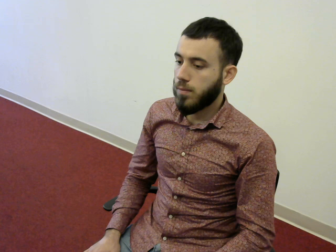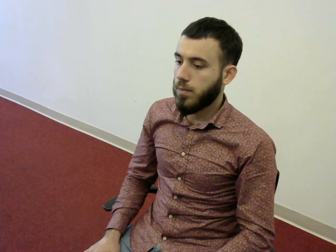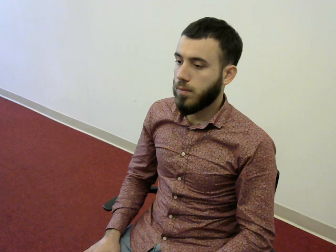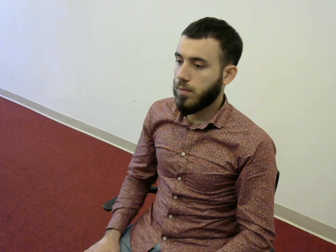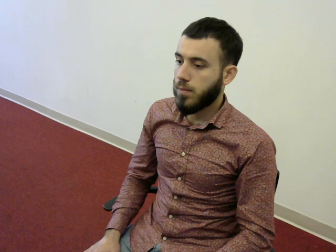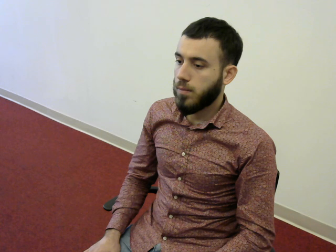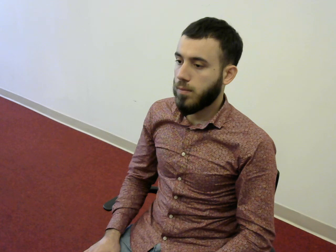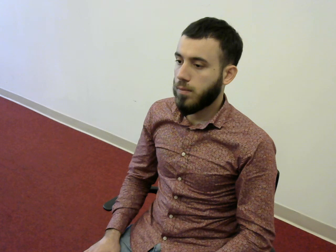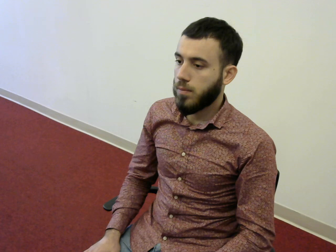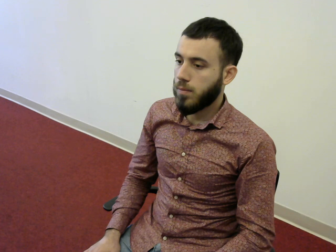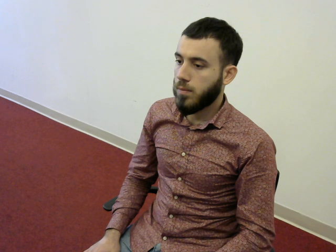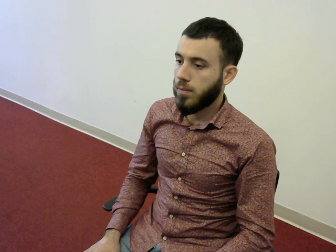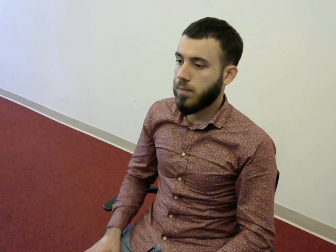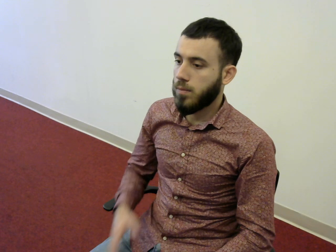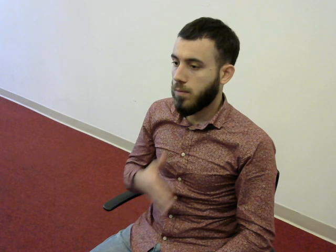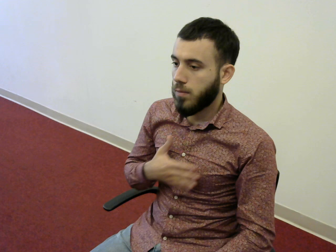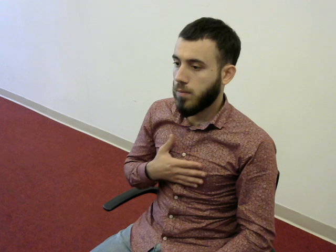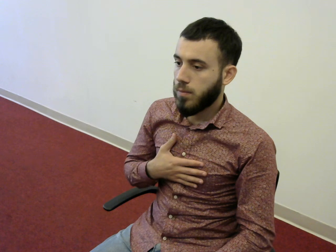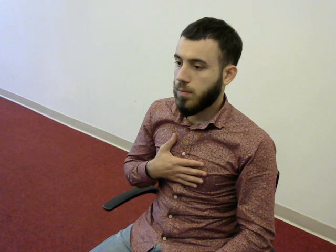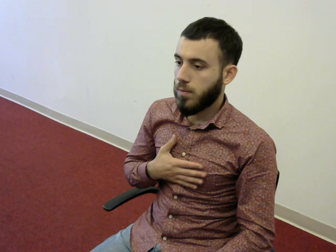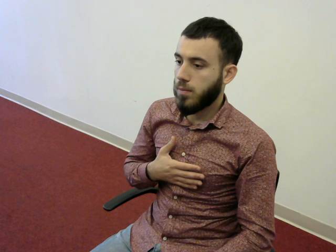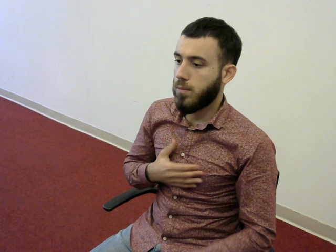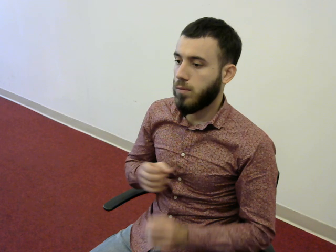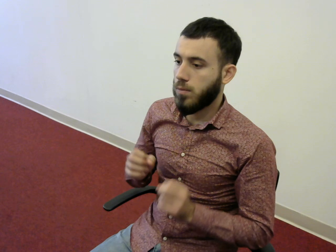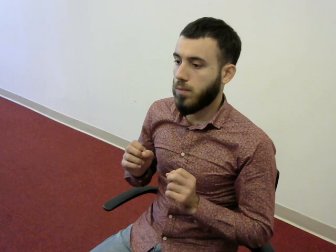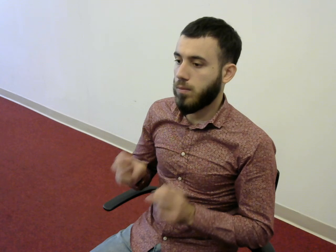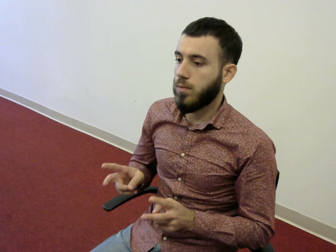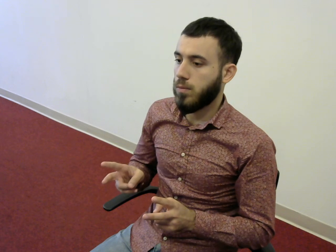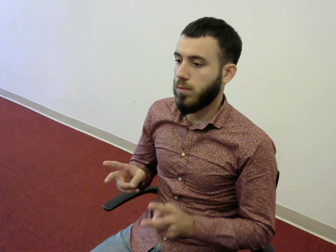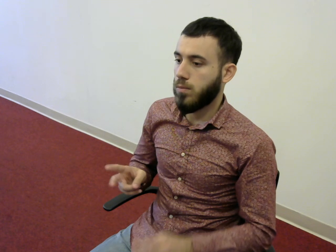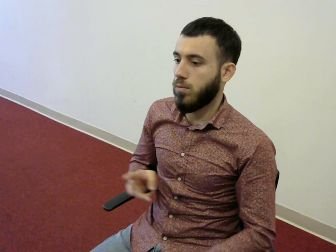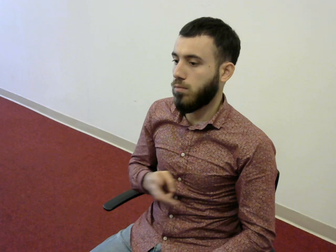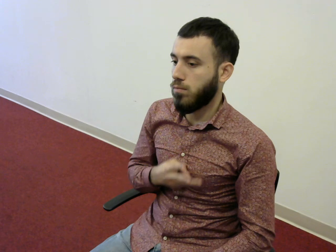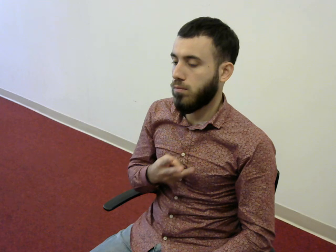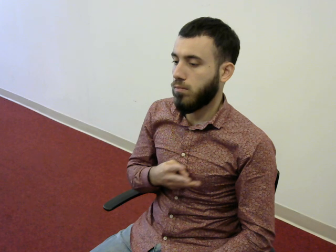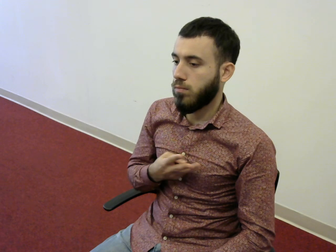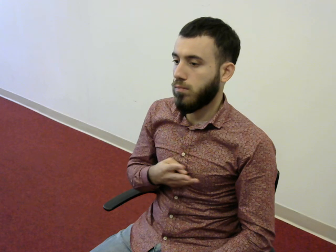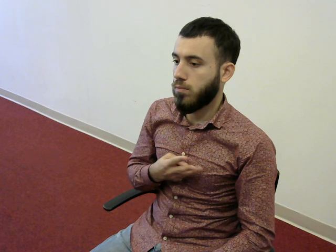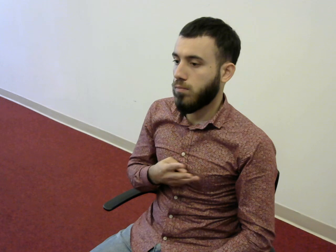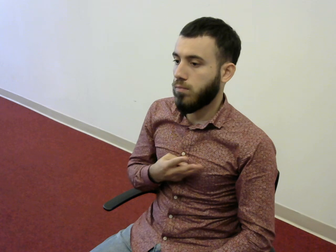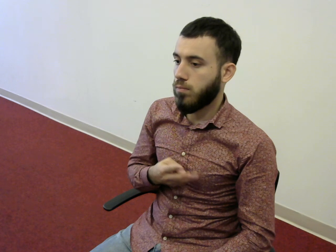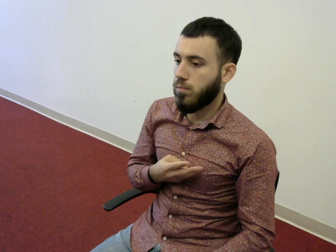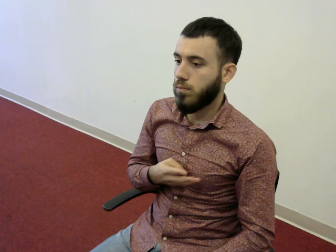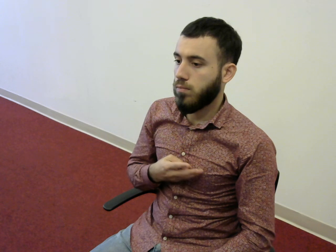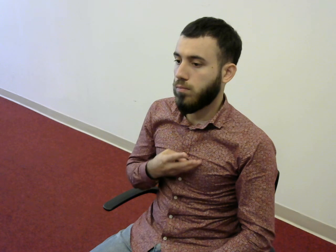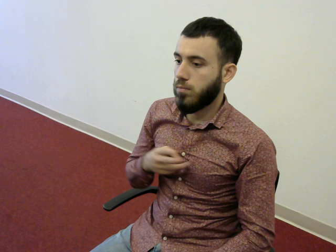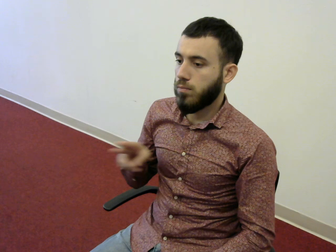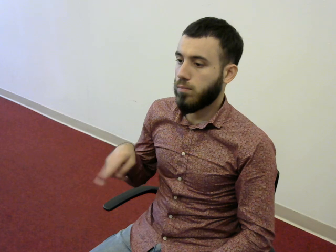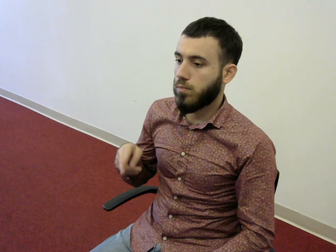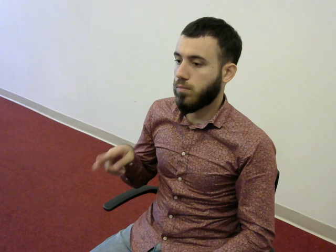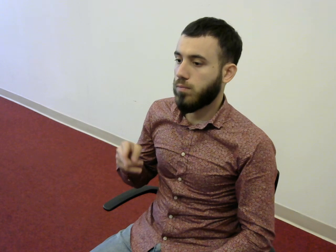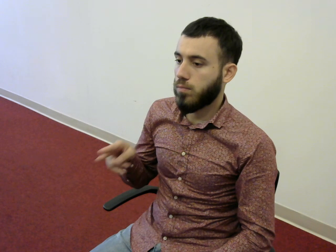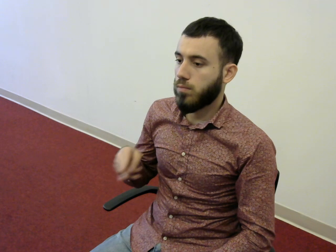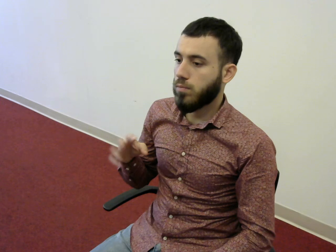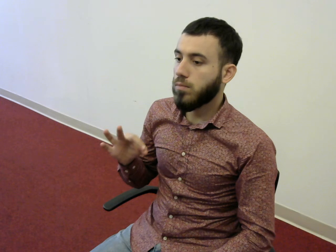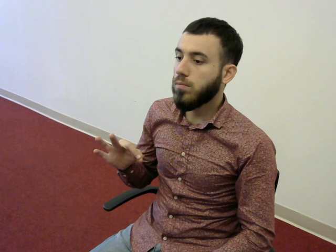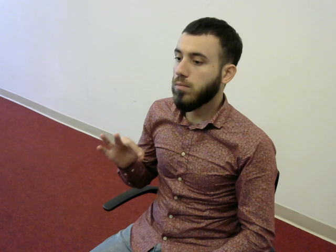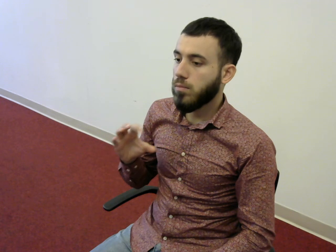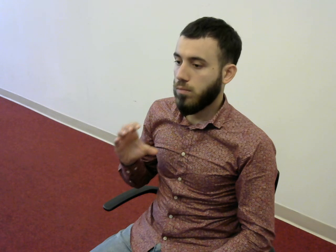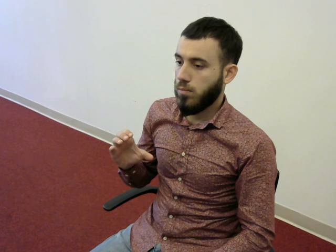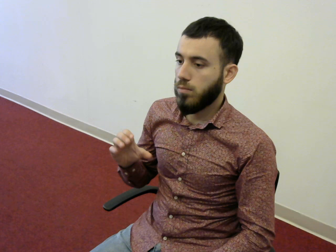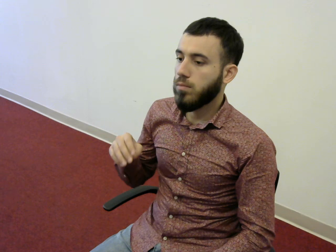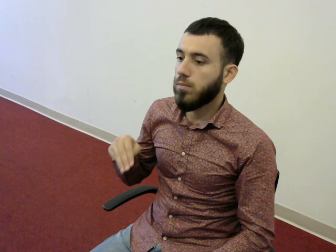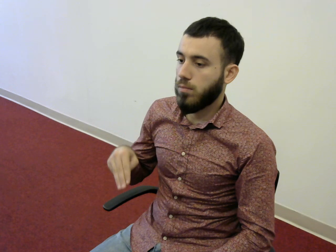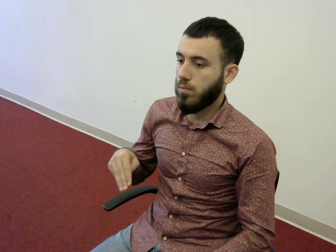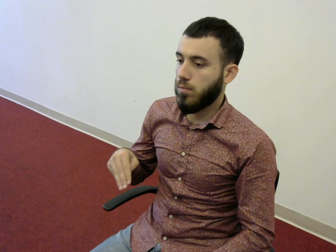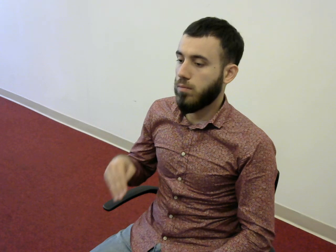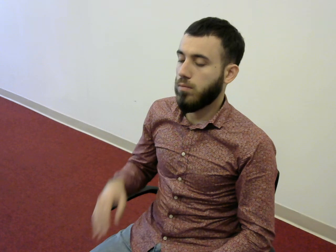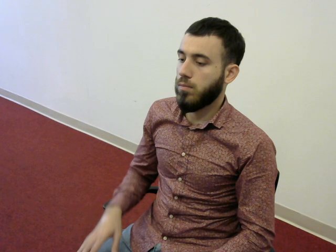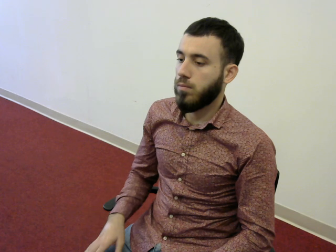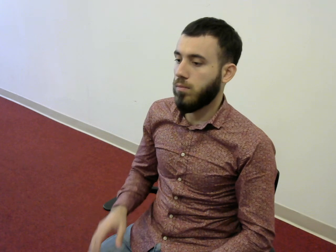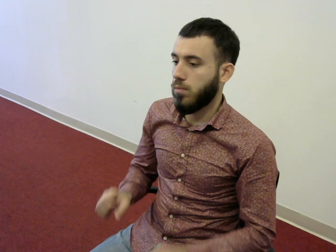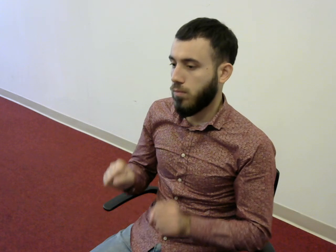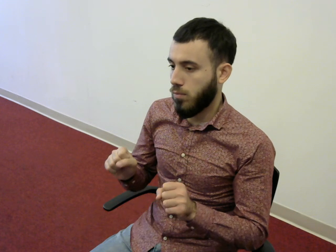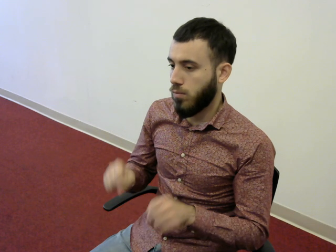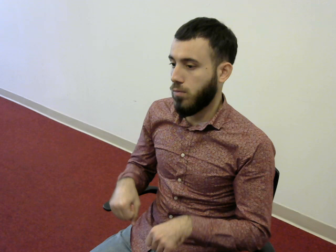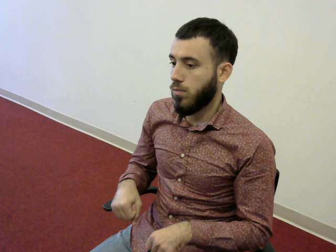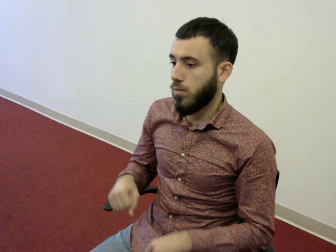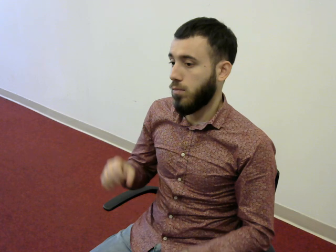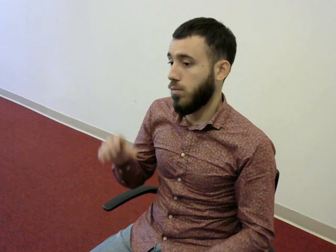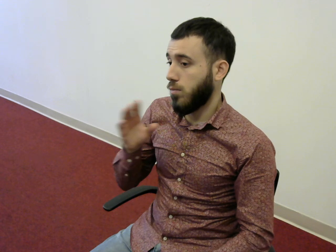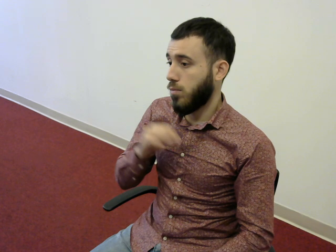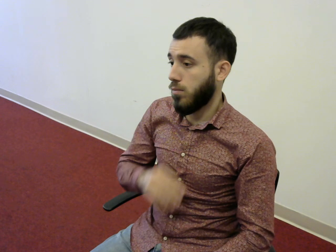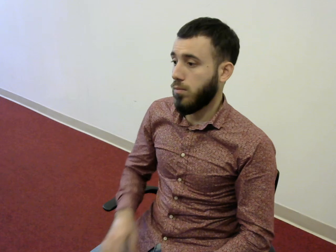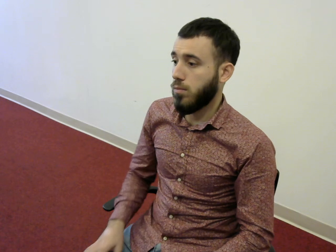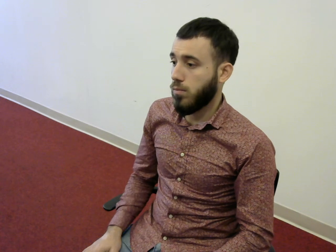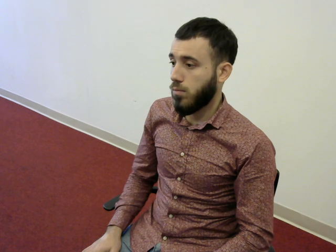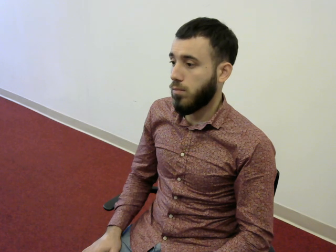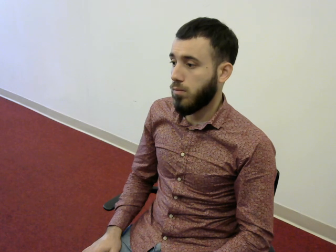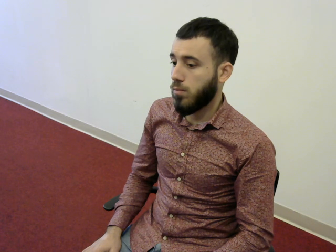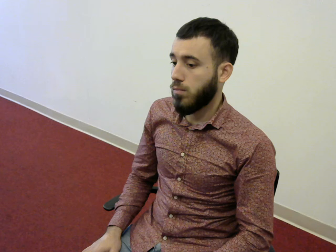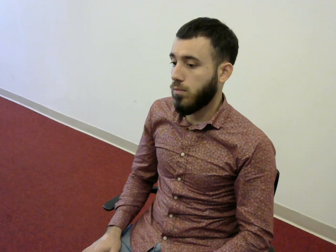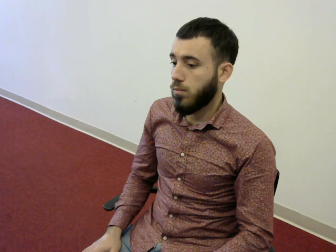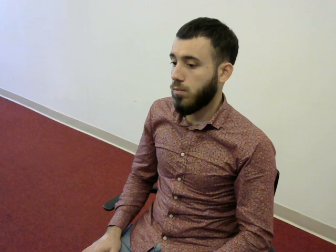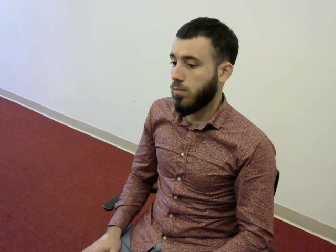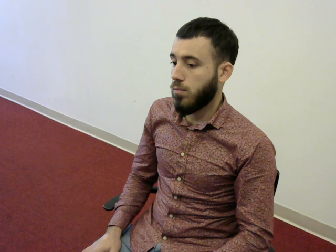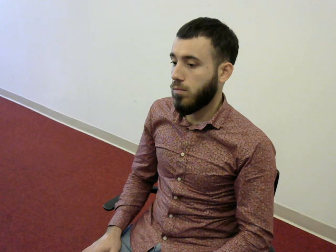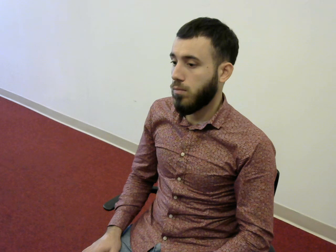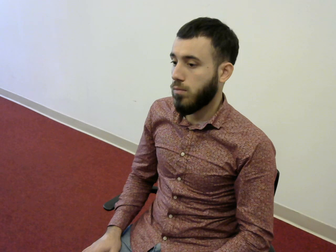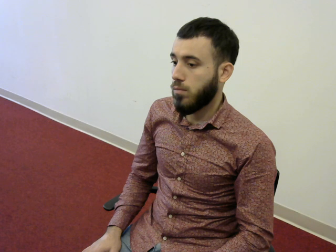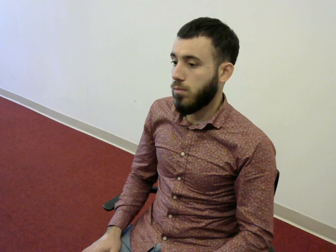Mən necə könüllü DOST ola bilərəm?